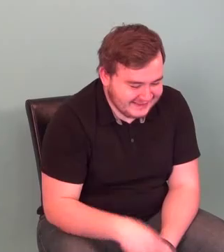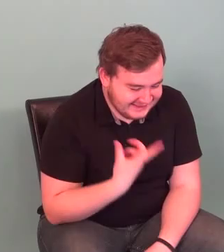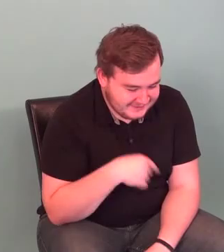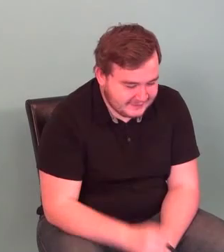Aha.